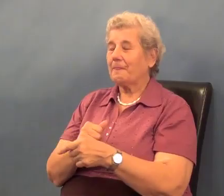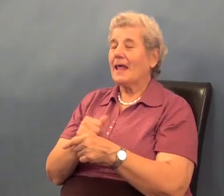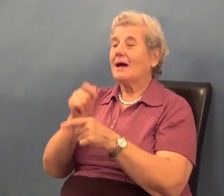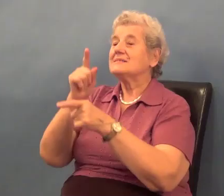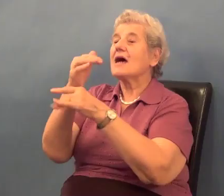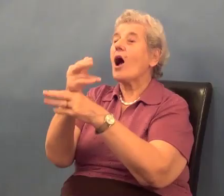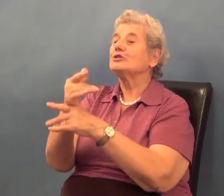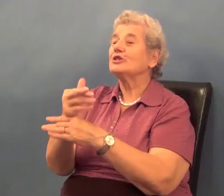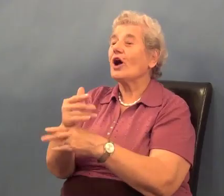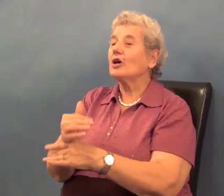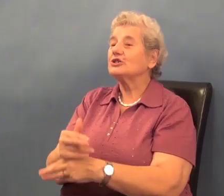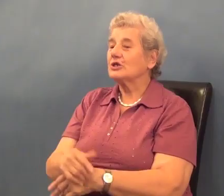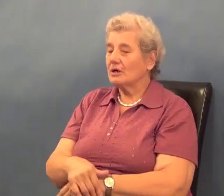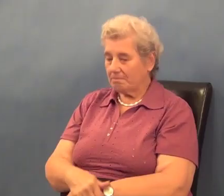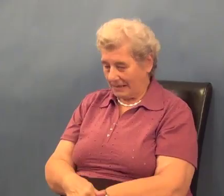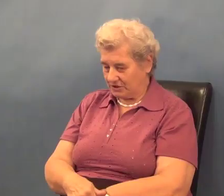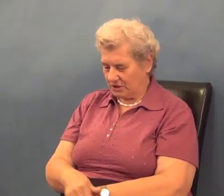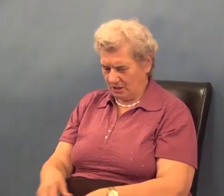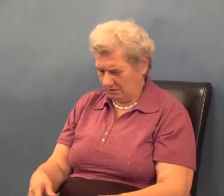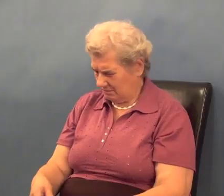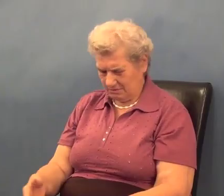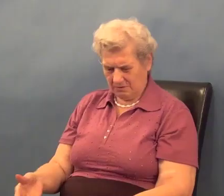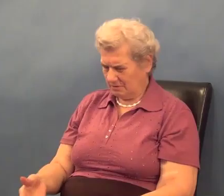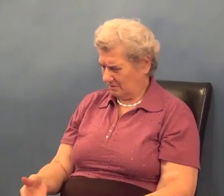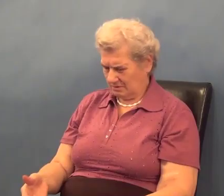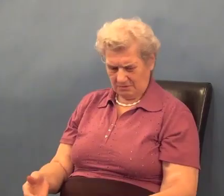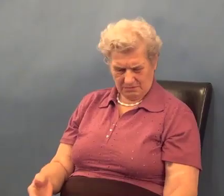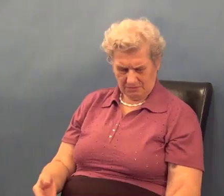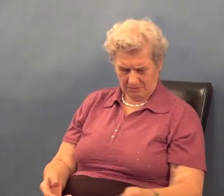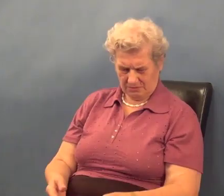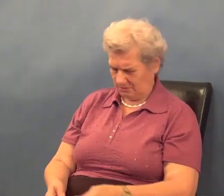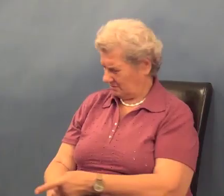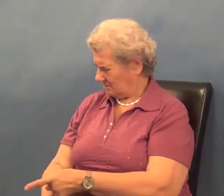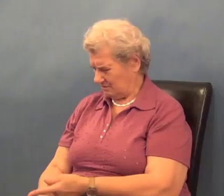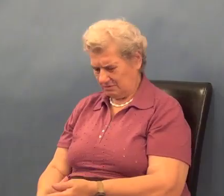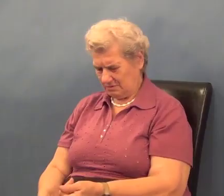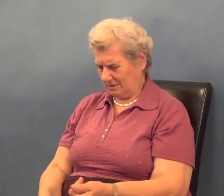Pan schodzi z drabiny i widzi, że jest coś nie tak, liczy kosze.